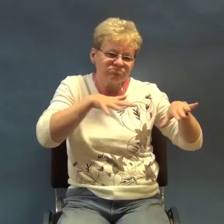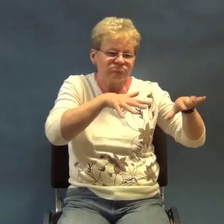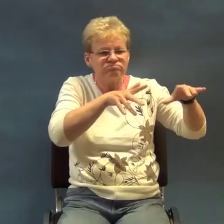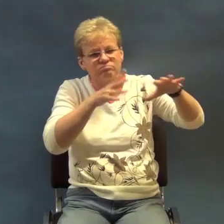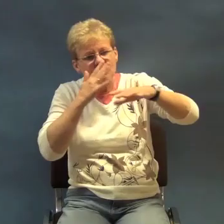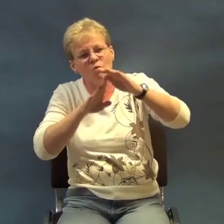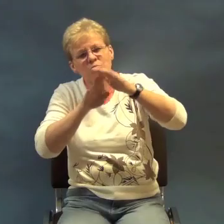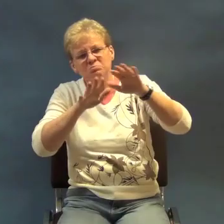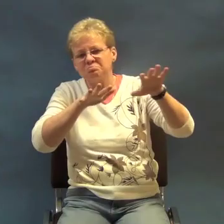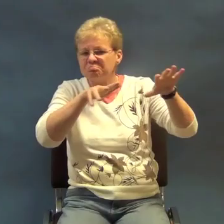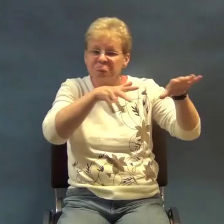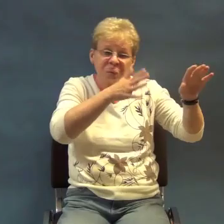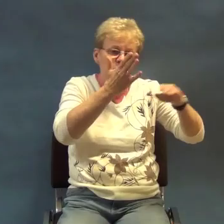Kończą zwiedzać muzeum.